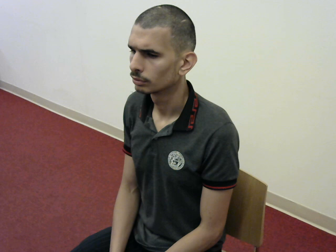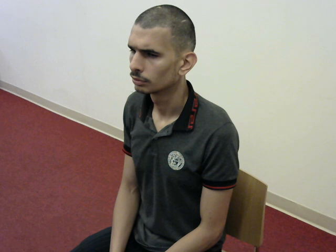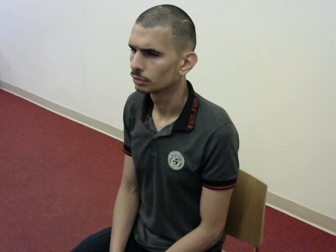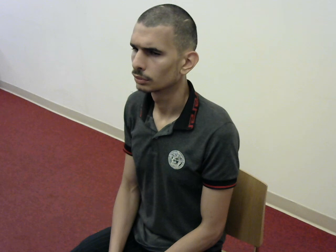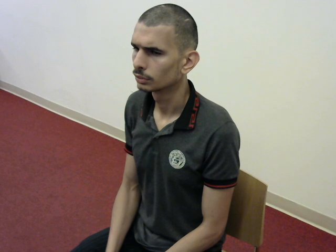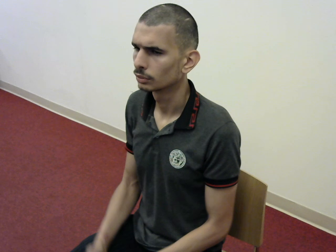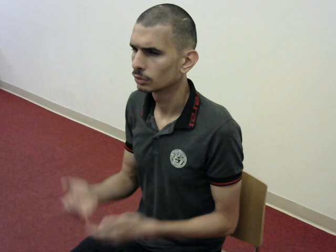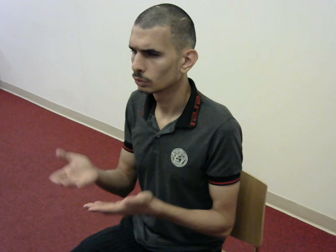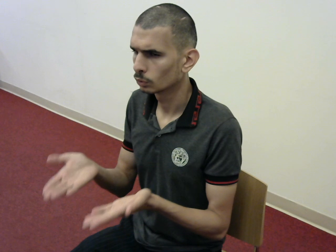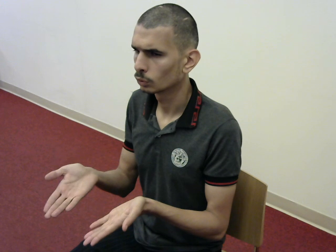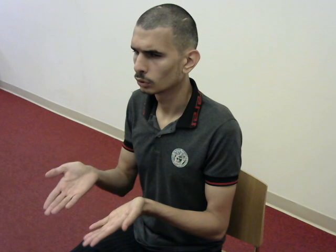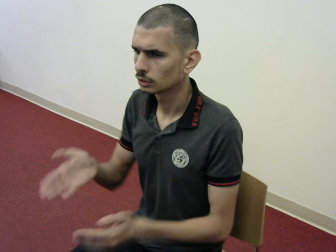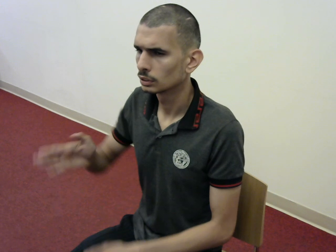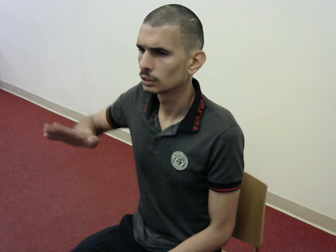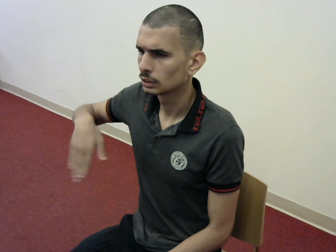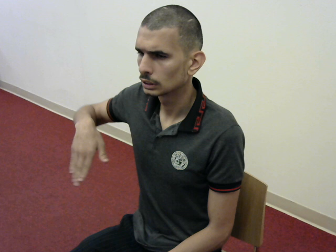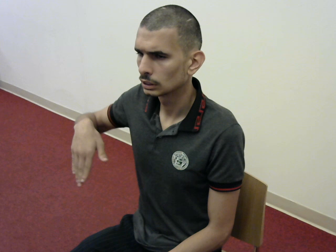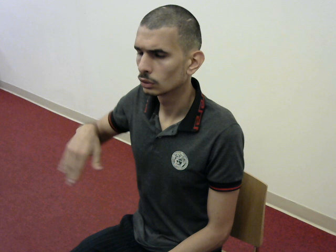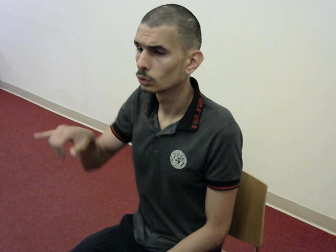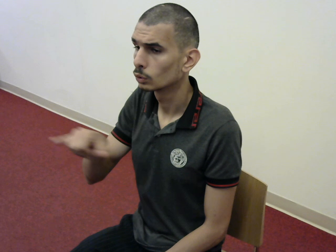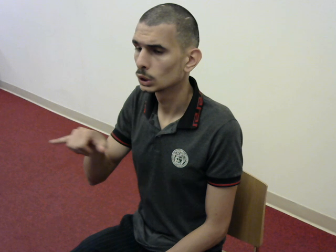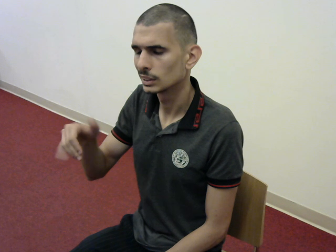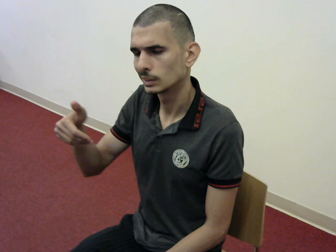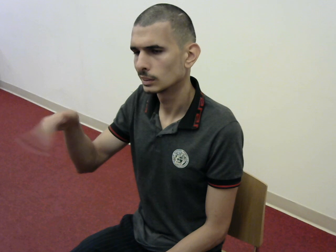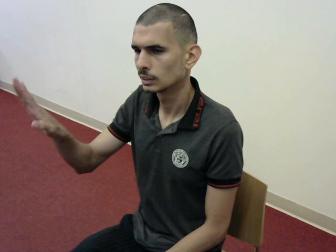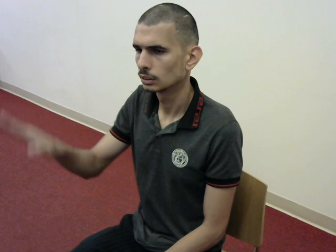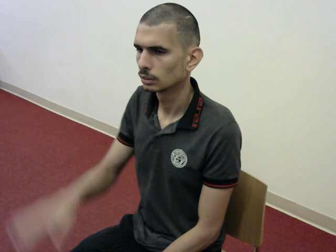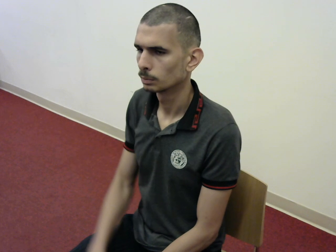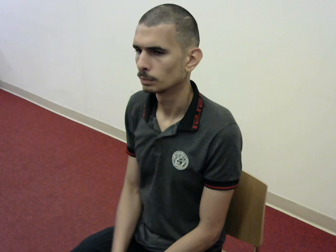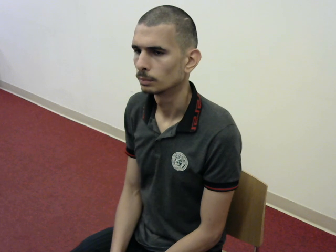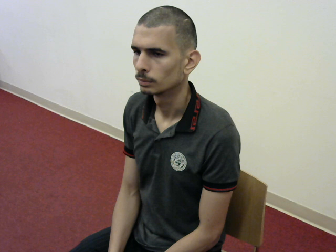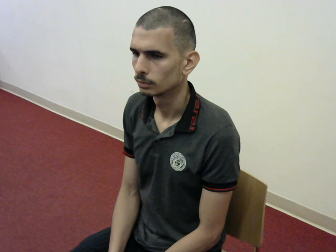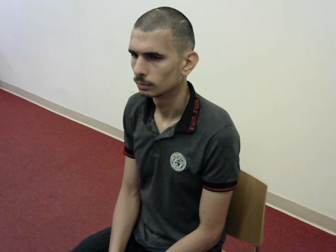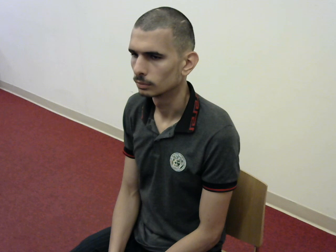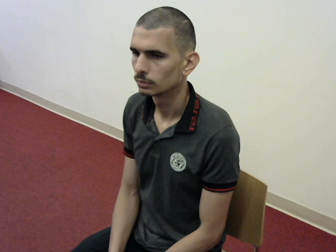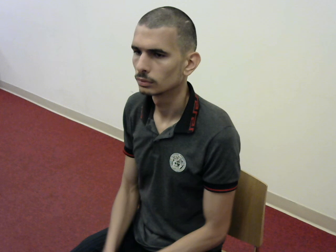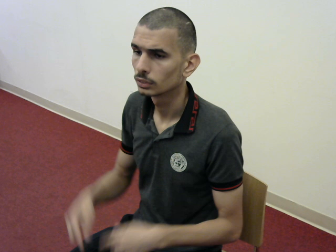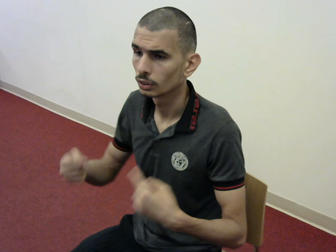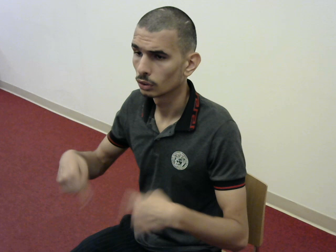Burdan sonra hara getməliyəm?